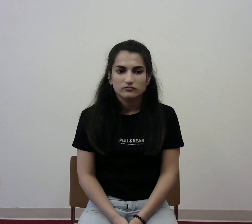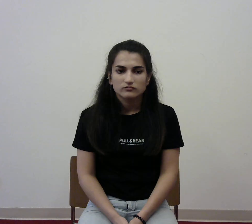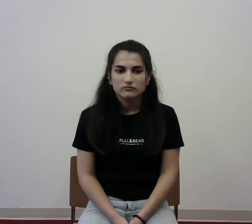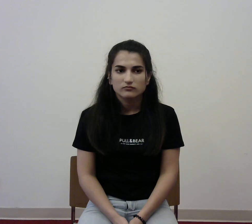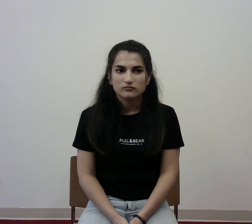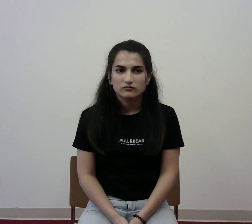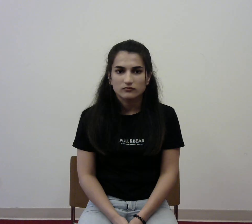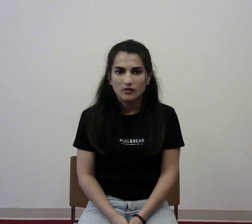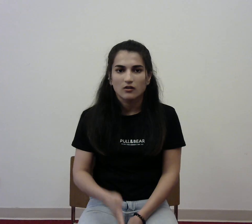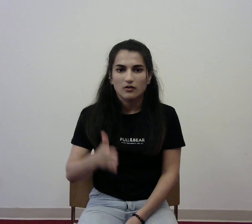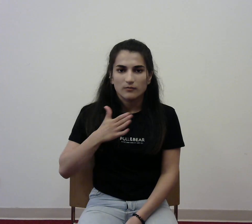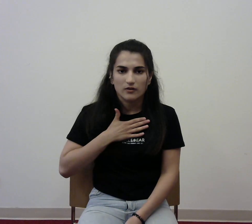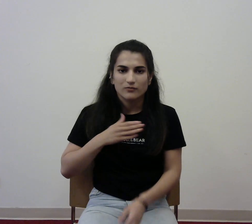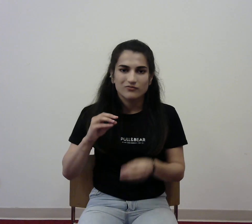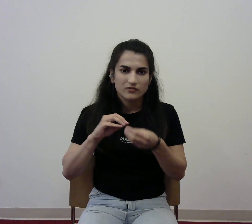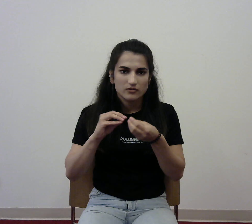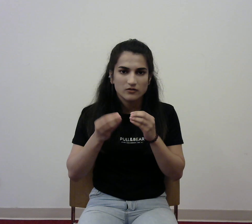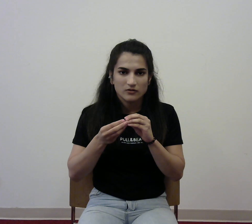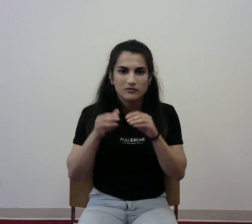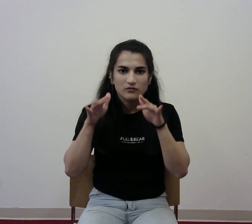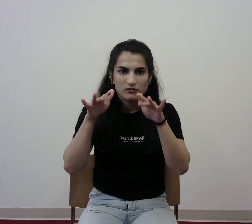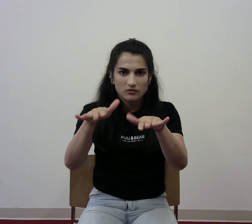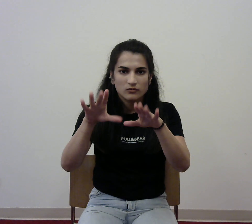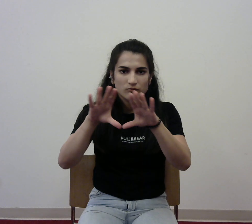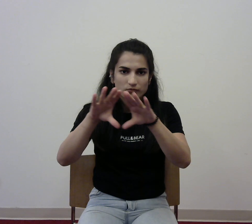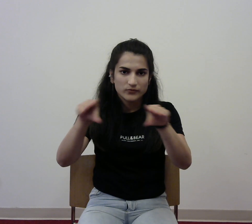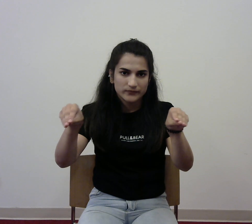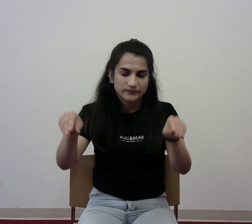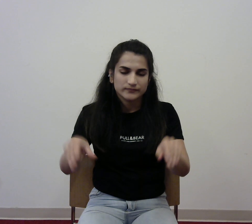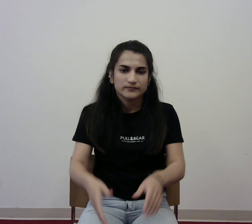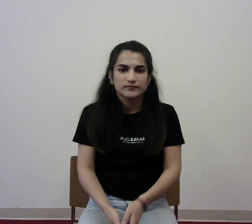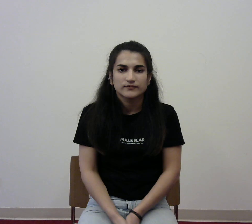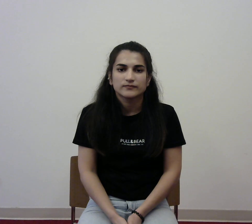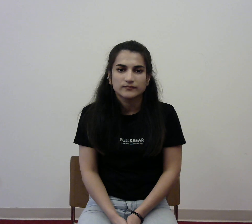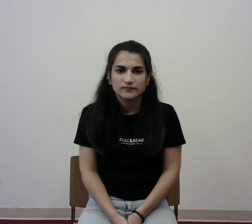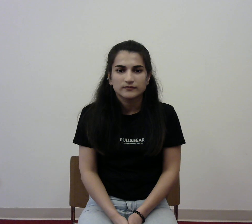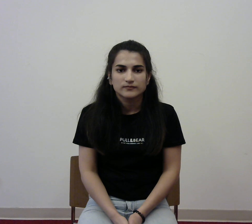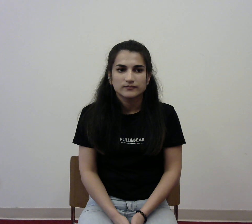Mənim problemim həll olundu